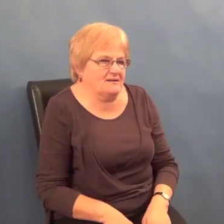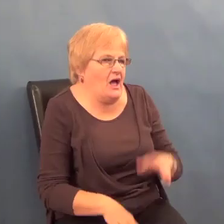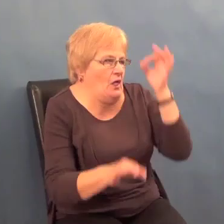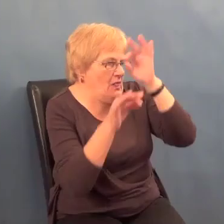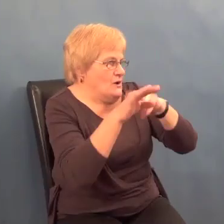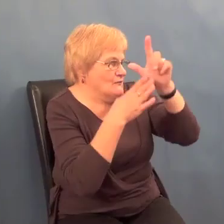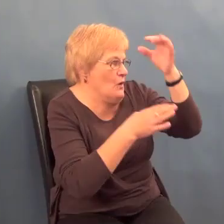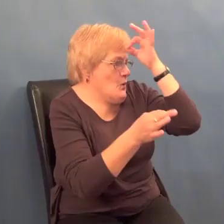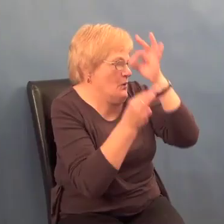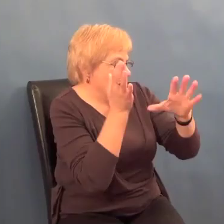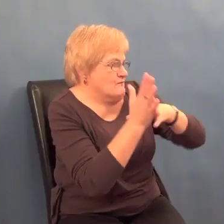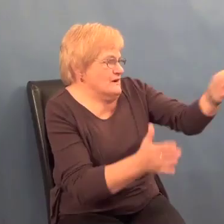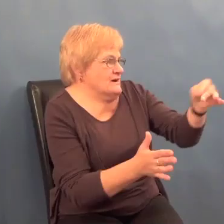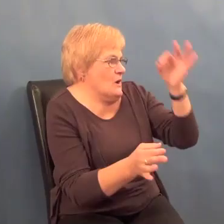Dokładnie o godzinie dwunastej, dokładnie, zabiera.